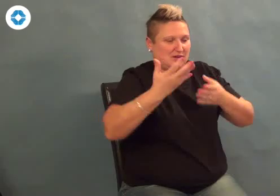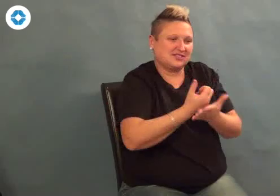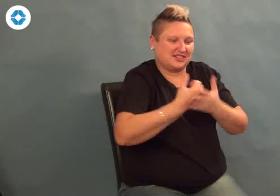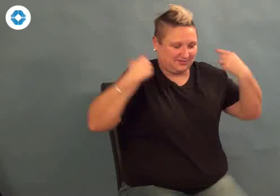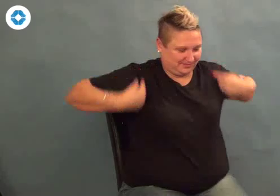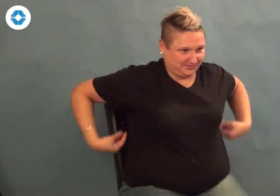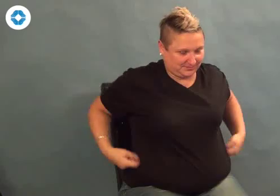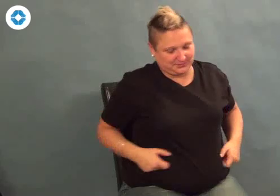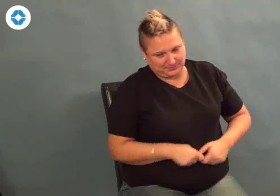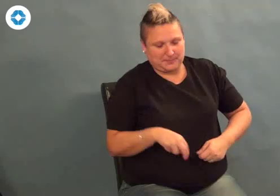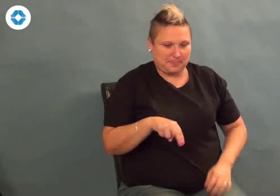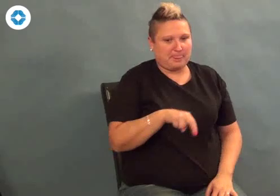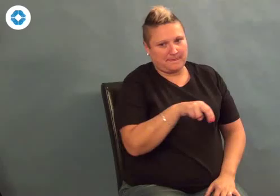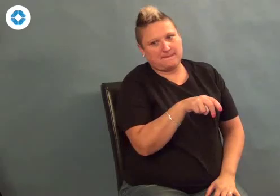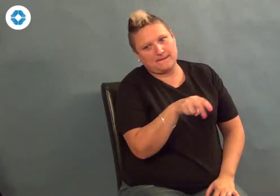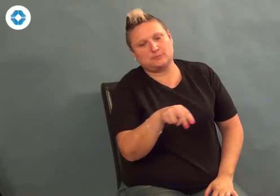Trzyma paski nosidła w dłoniach i wychodzi.